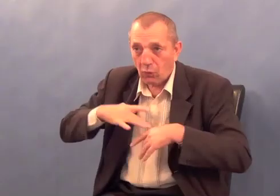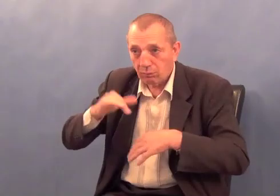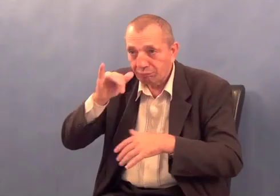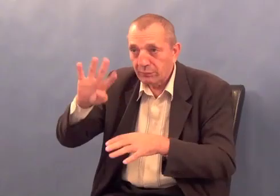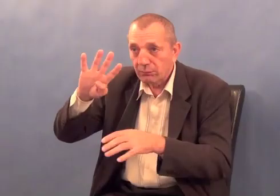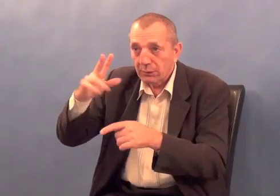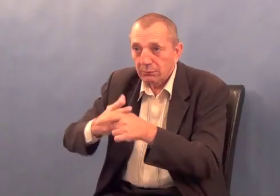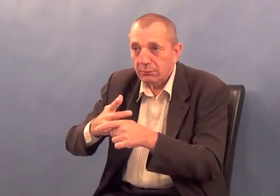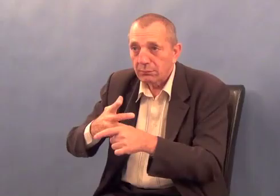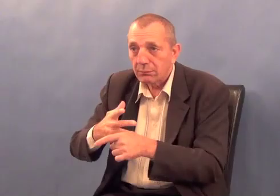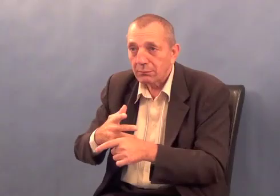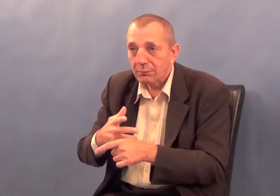Nie możesz o czwartej trzydzieści?